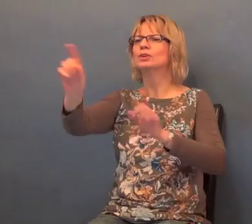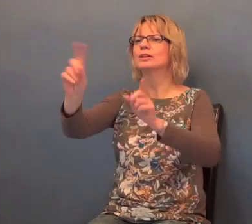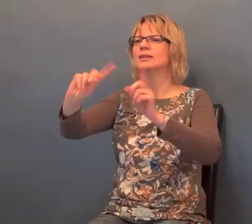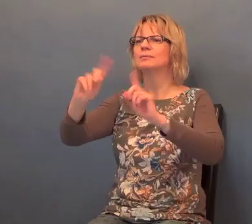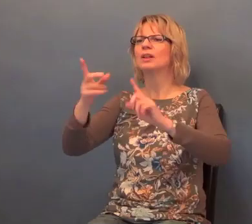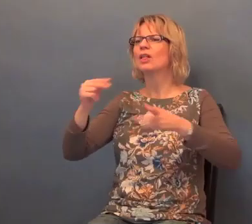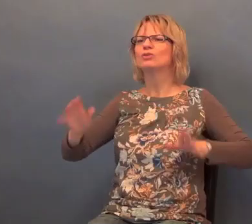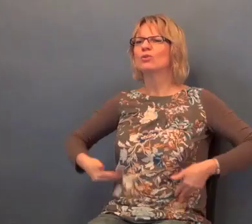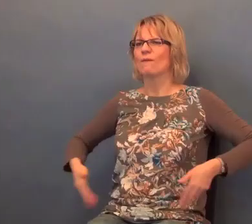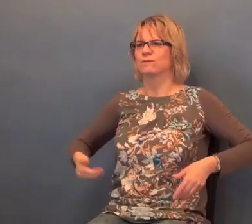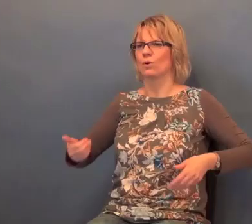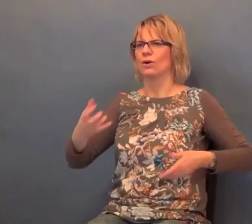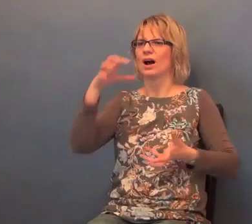Nie, nie, to niezdrowo.